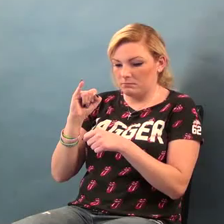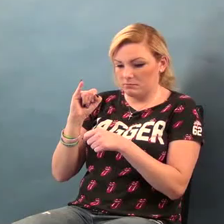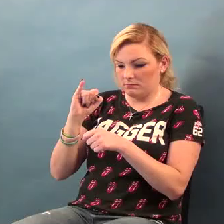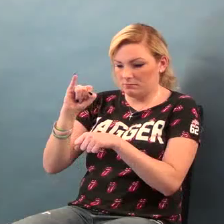Dobrze.